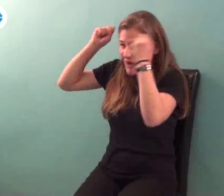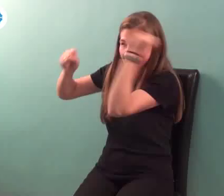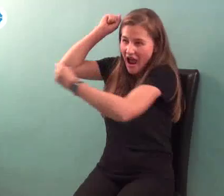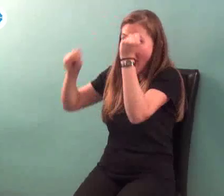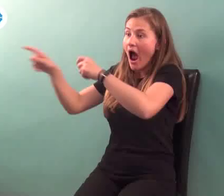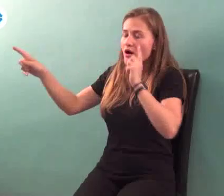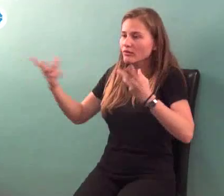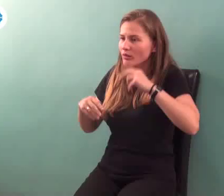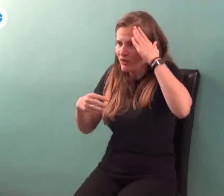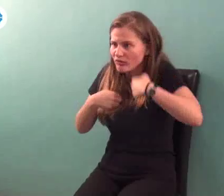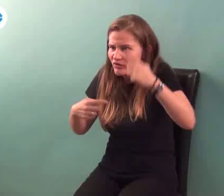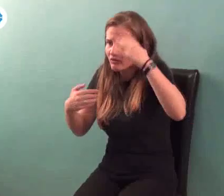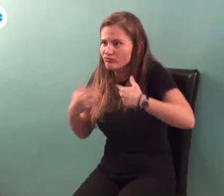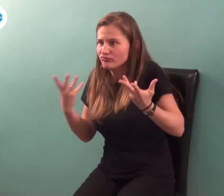A chłopak mówi: "Wiem, wiem, ale nic nie poczułem."